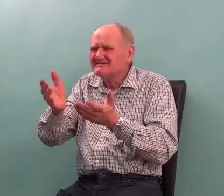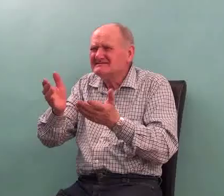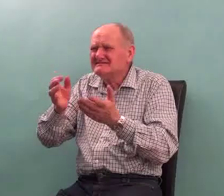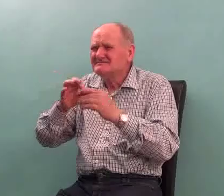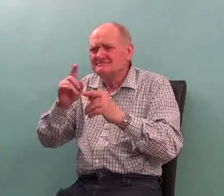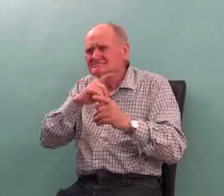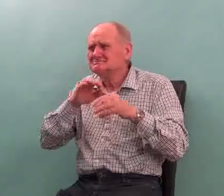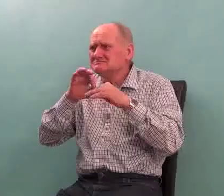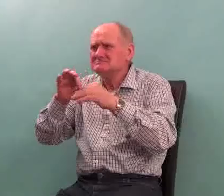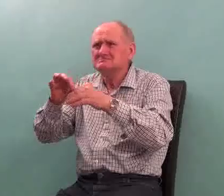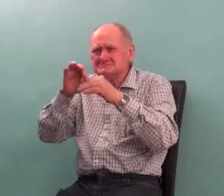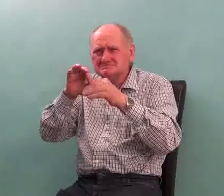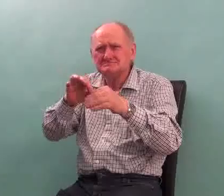Przewodnik nas oprowadzał po różnych miejscach.